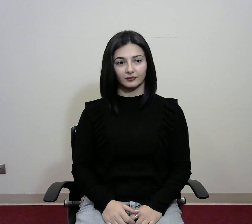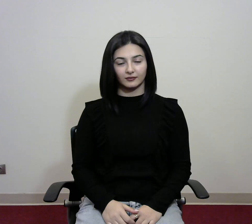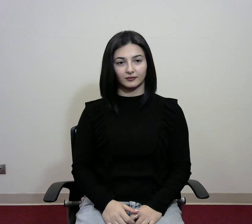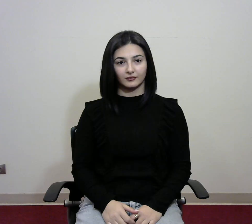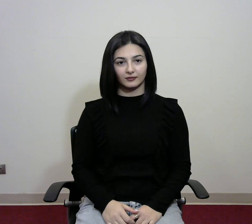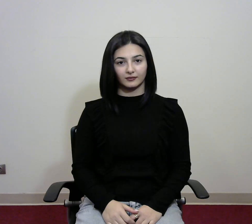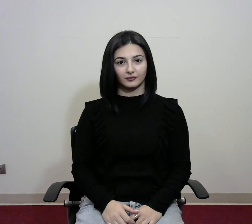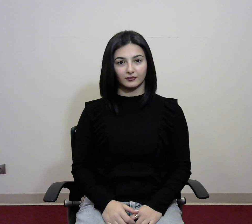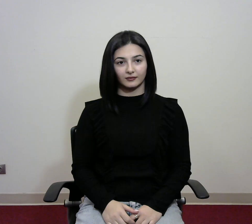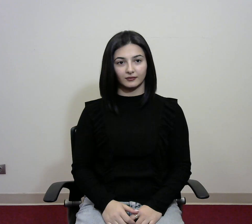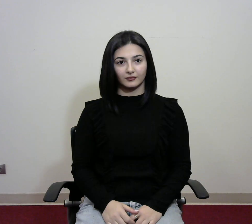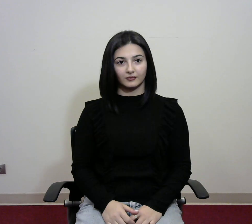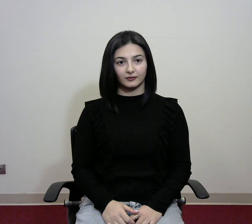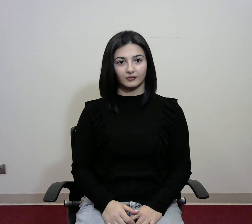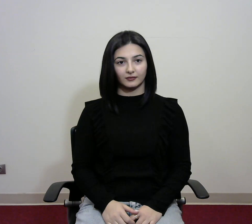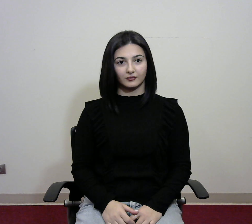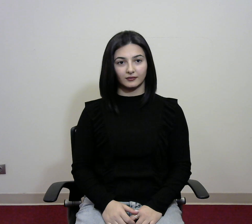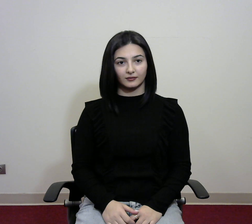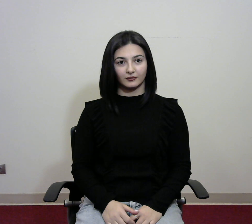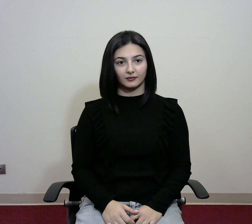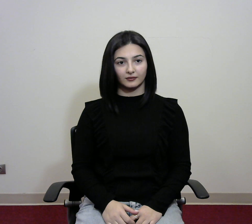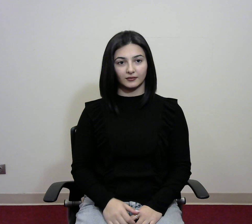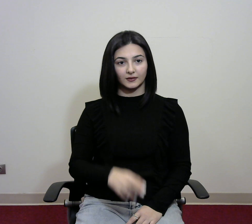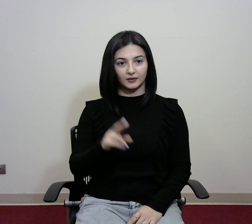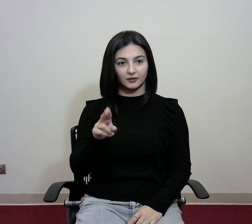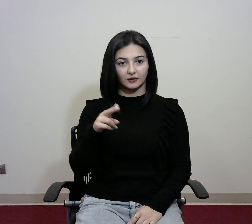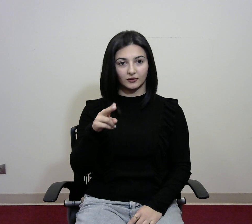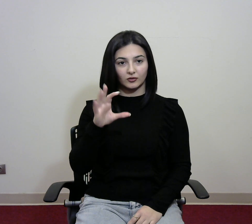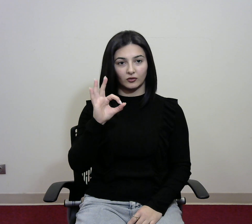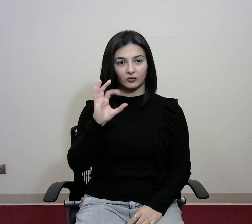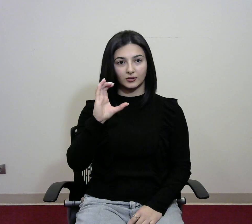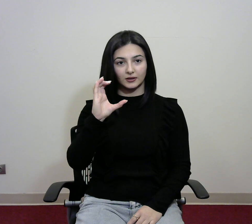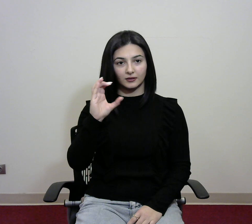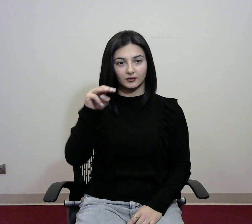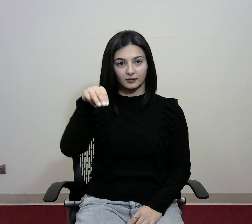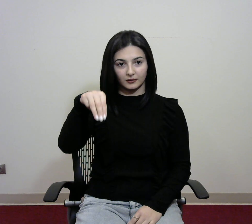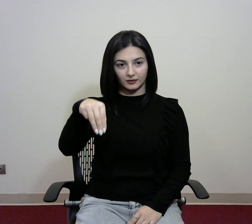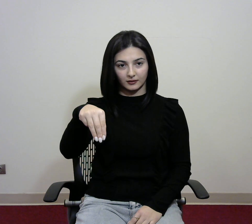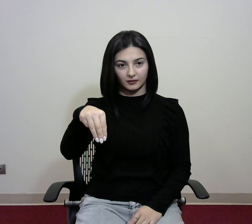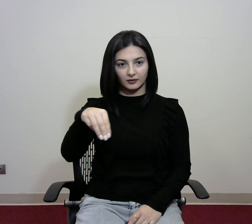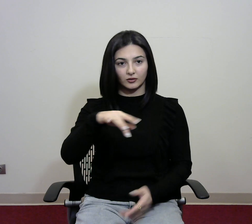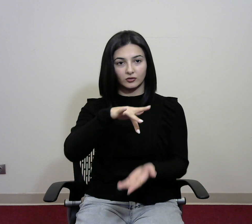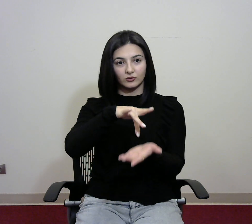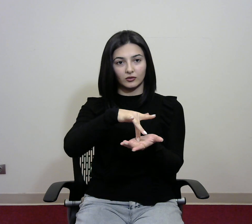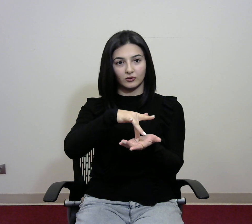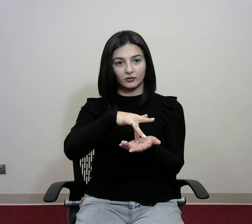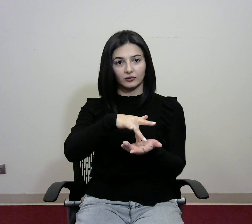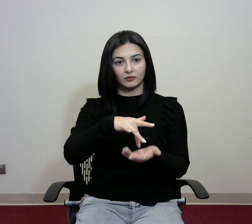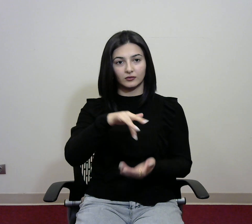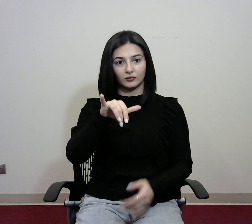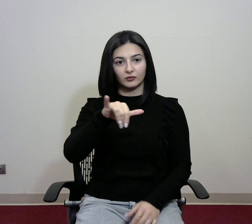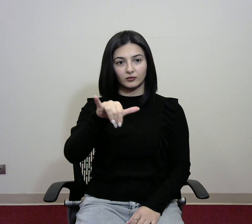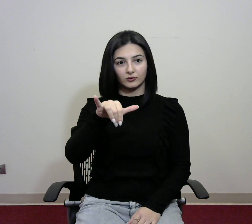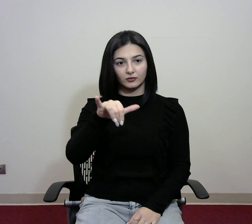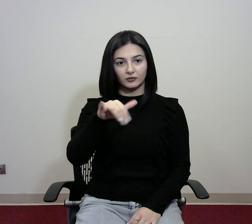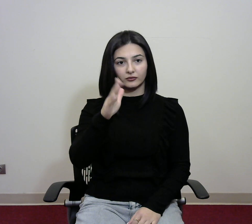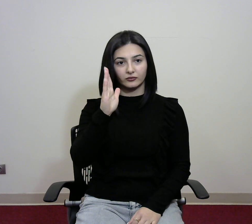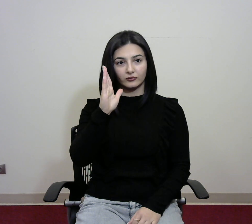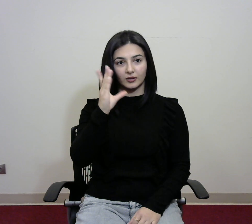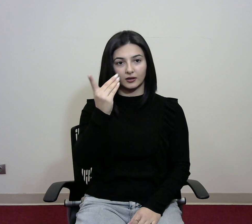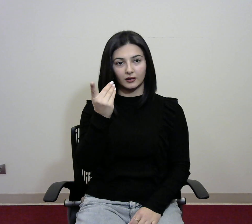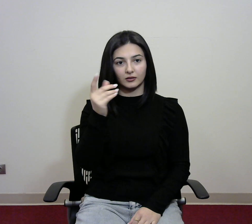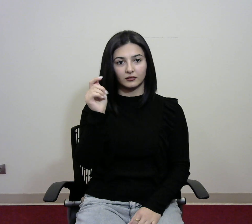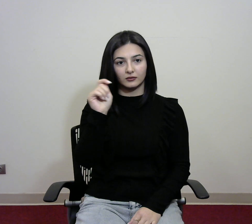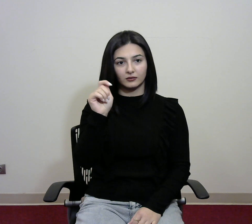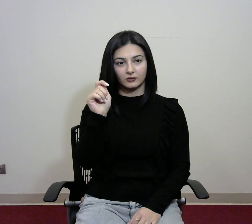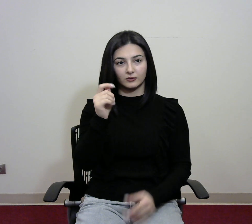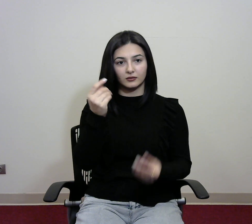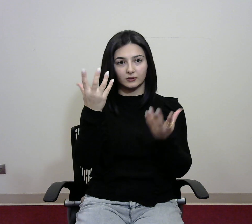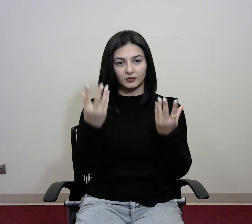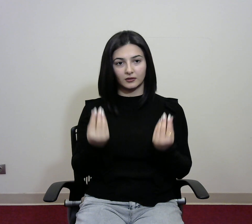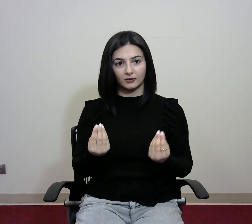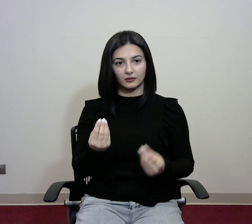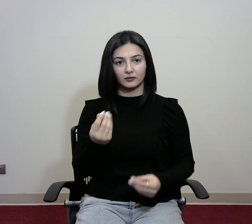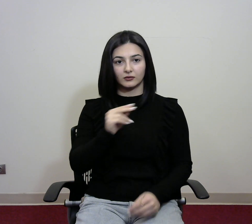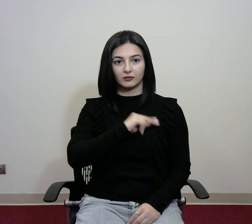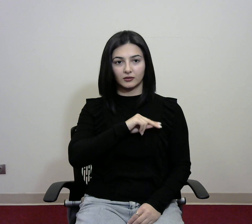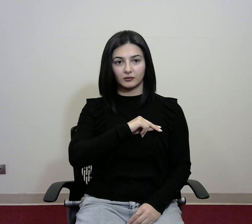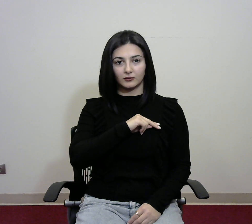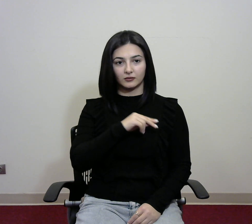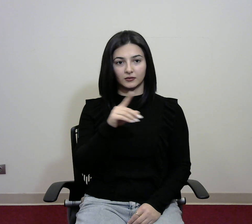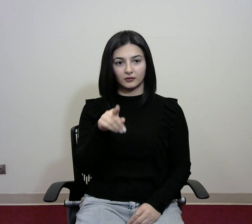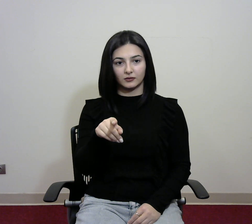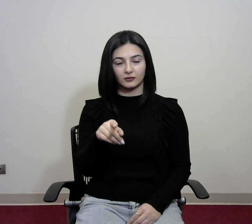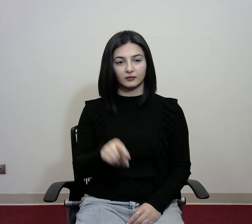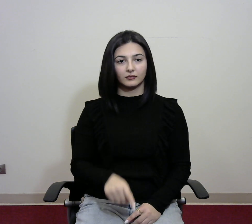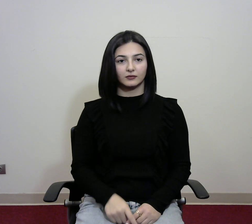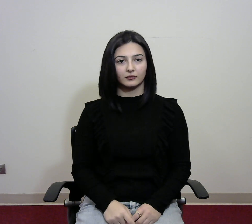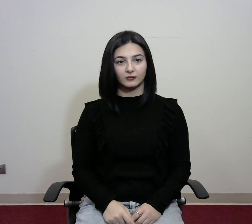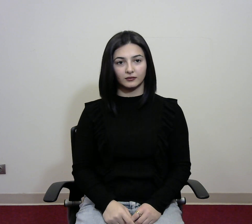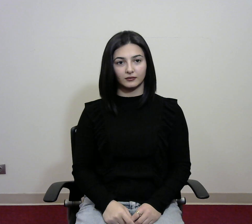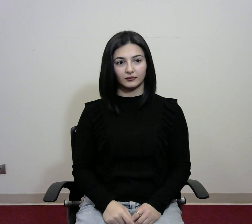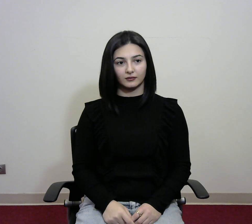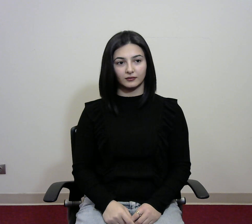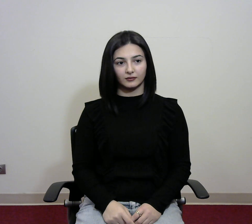DOST mərkəzləri şənbə və bazar günü işləyirmi?